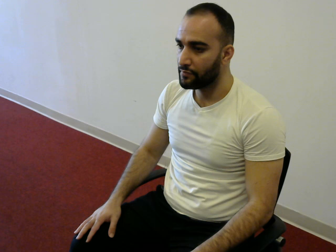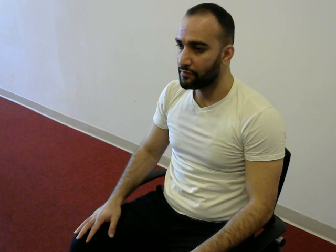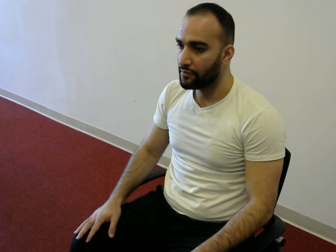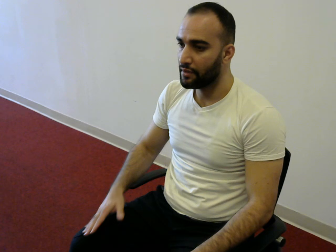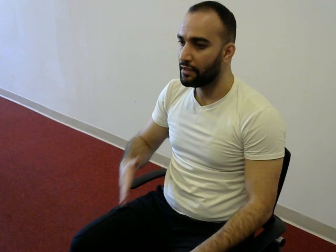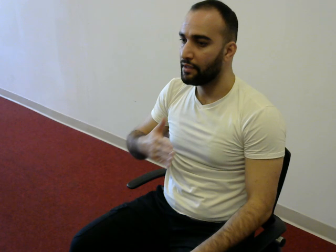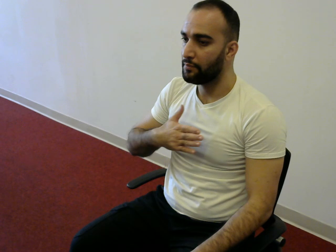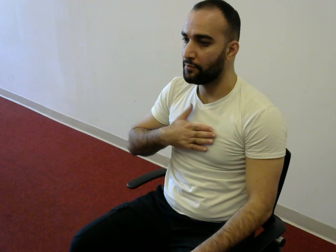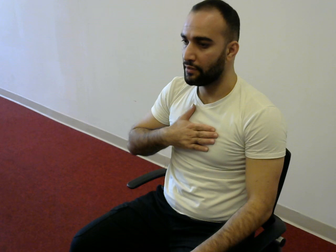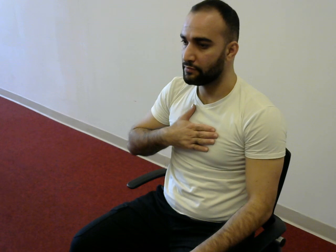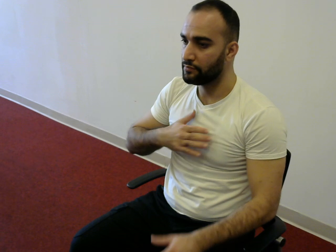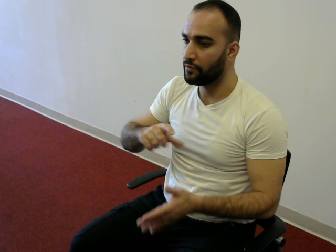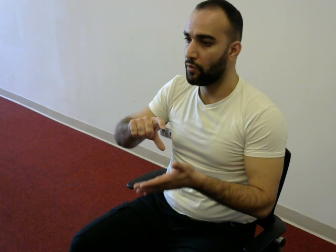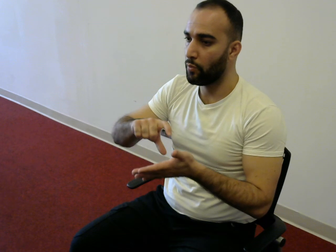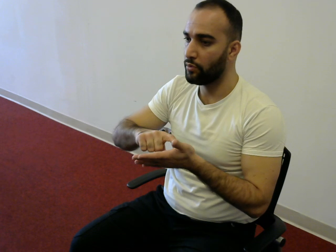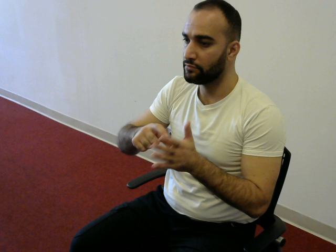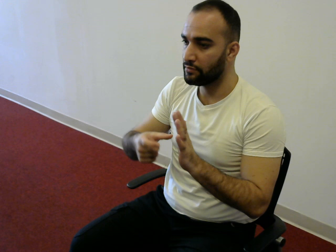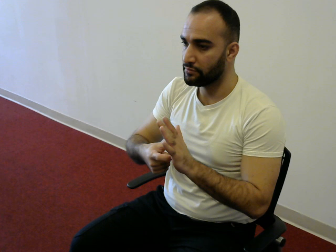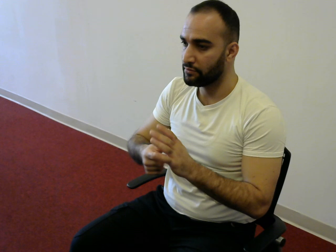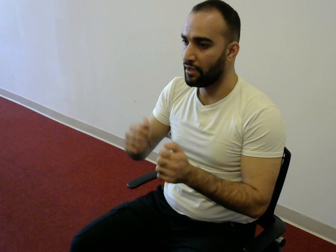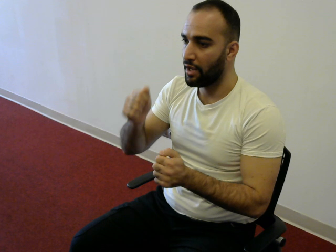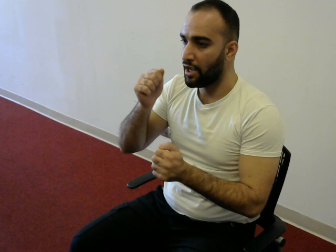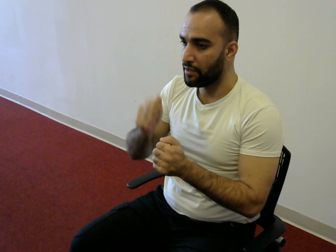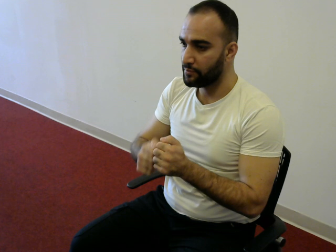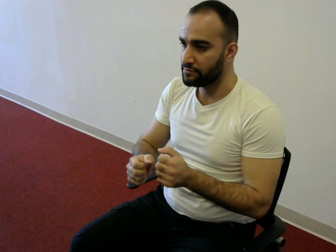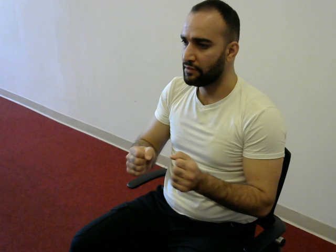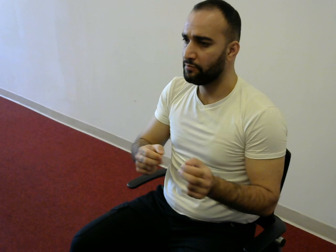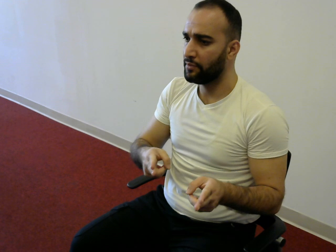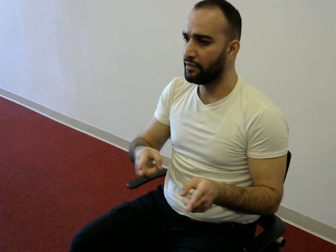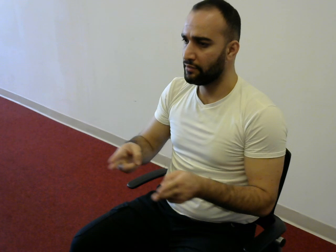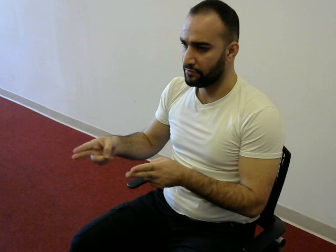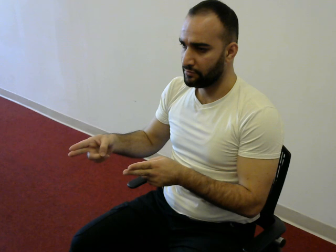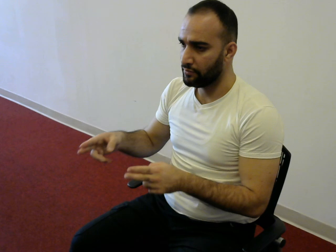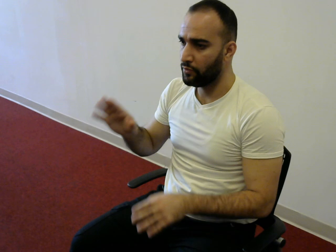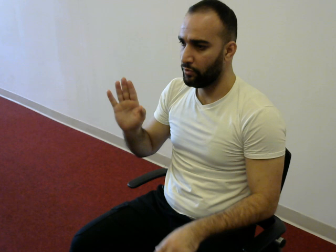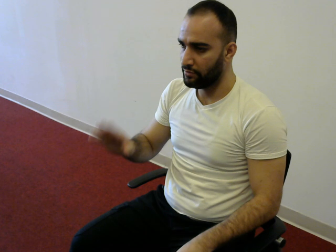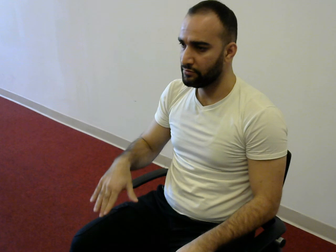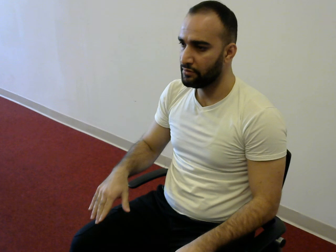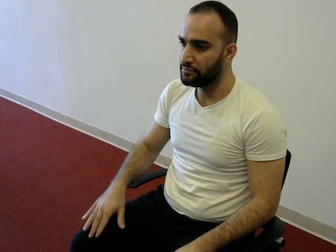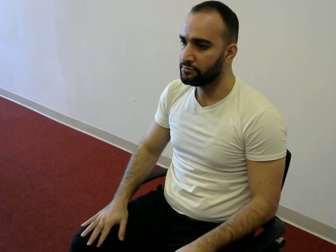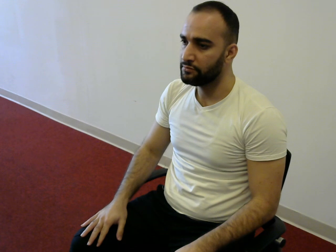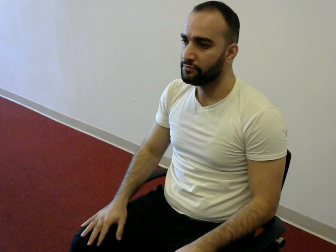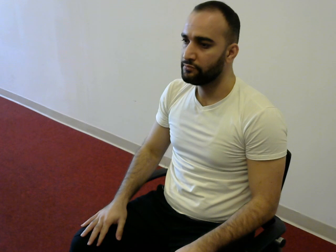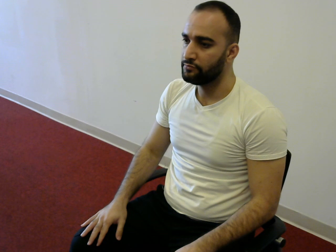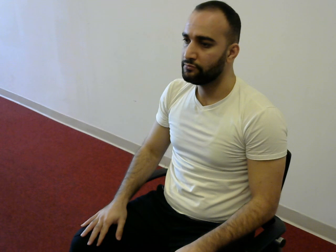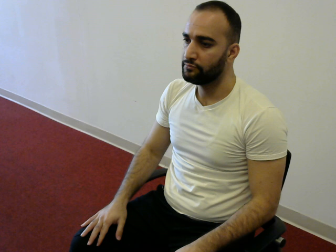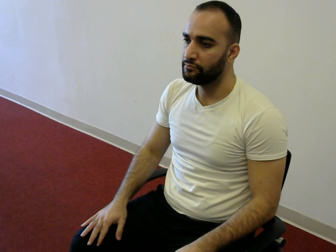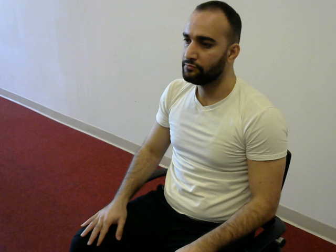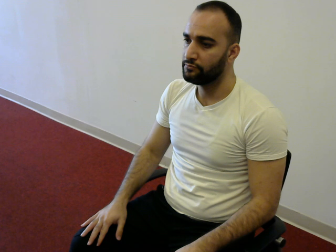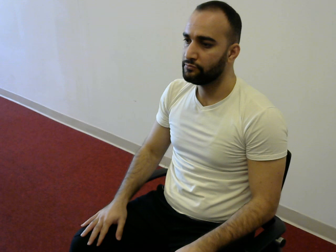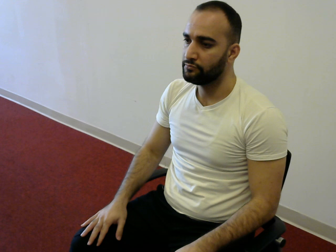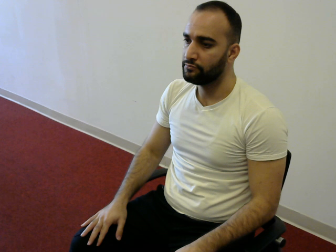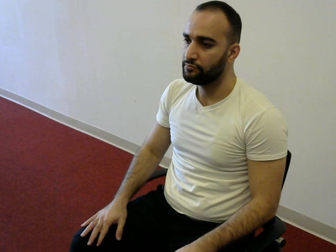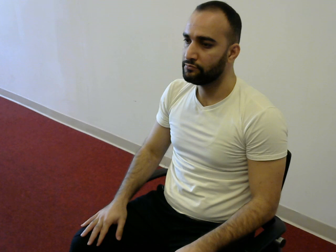Mənim otağım həmişə səliqəli olur